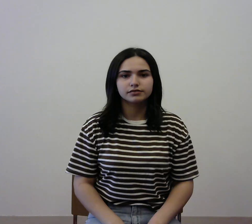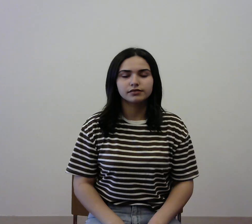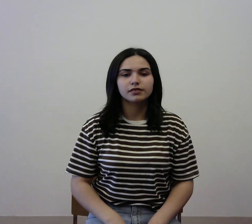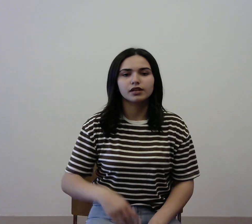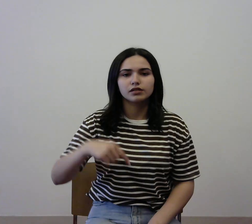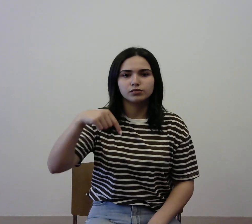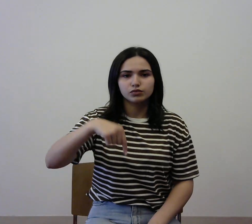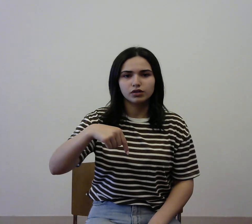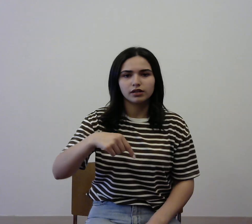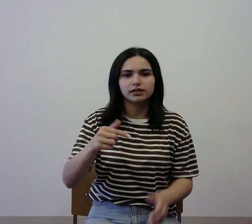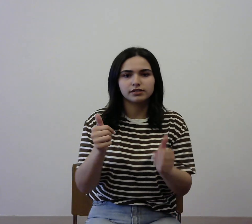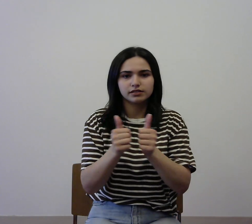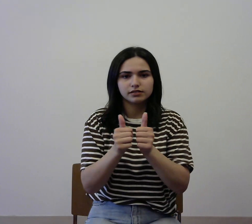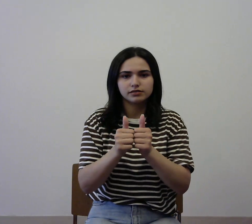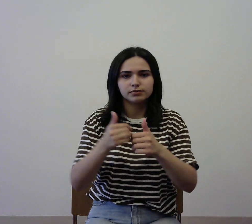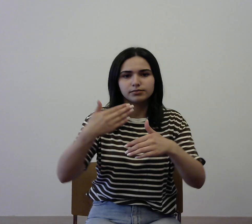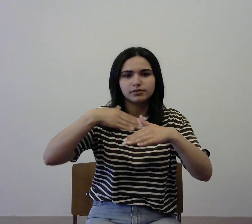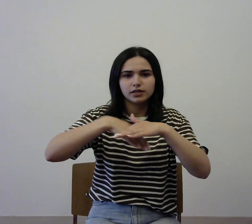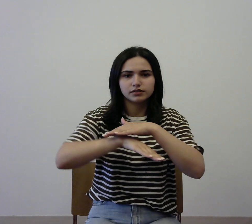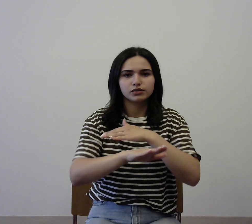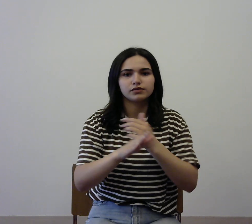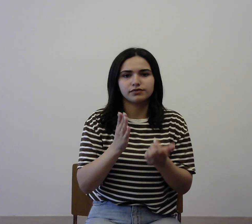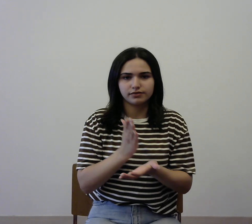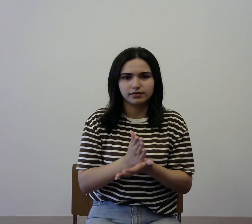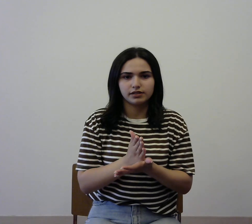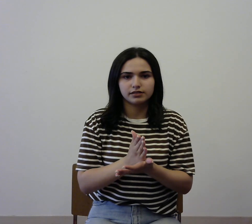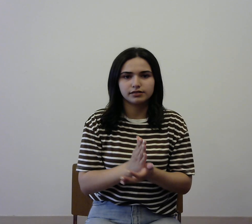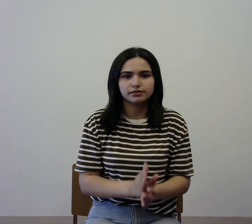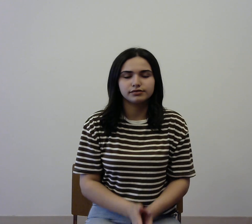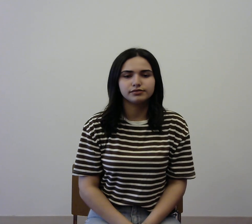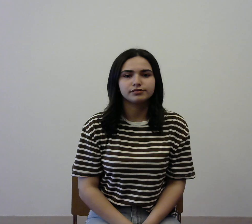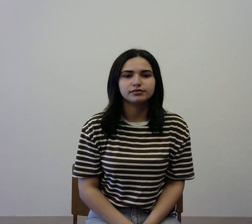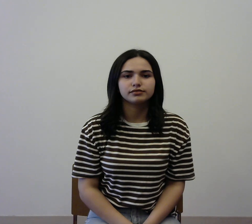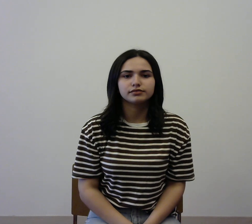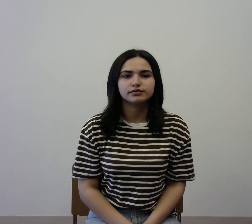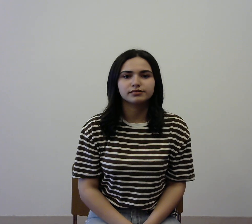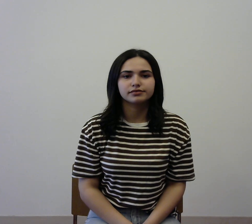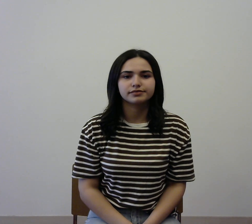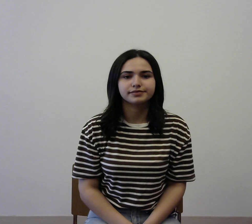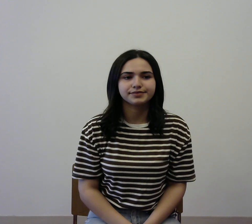Burda yaxınlıqda metro stansiyası varmı?